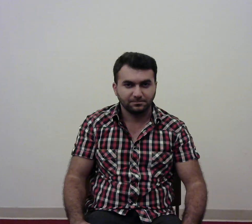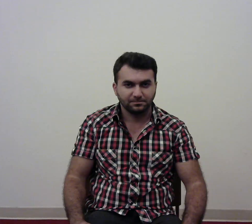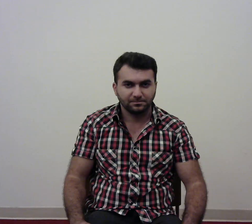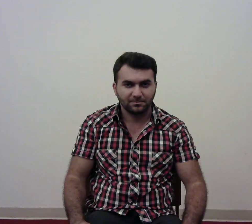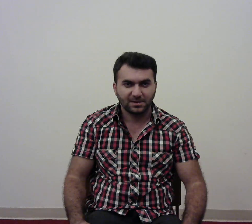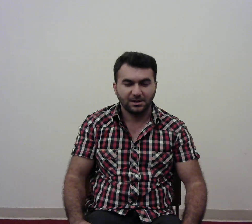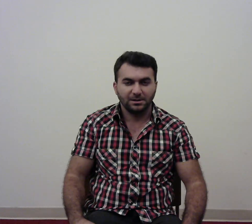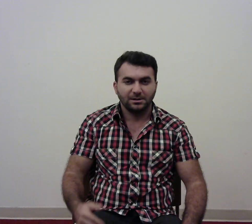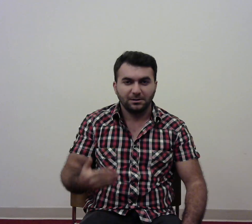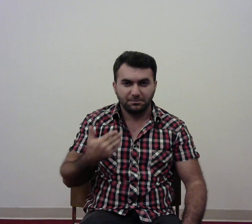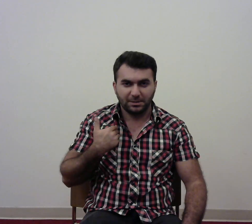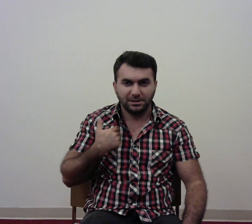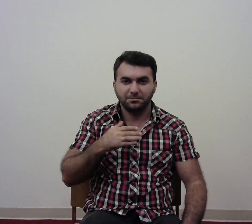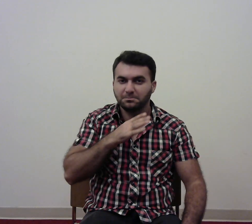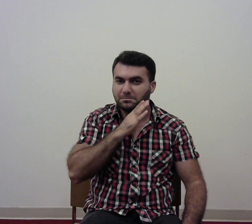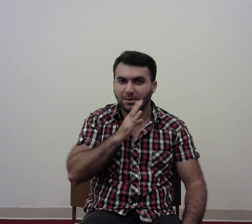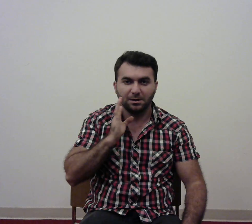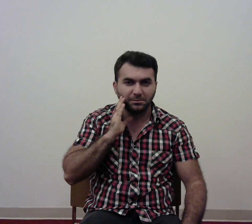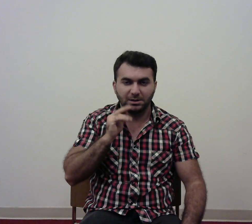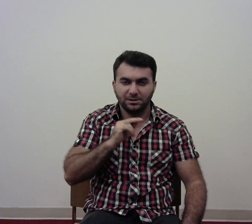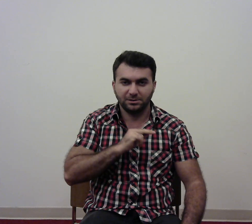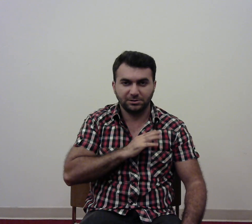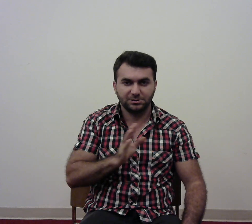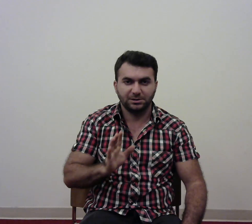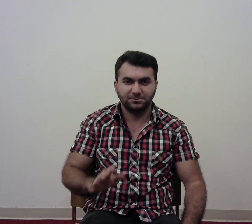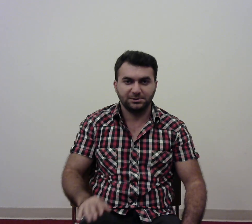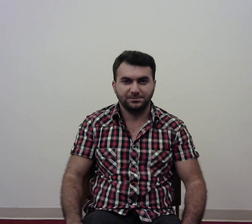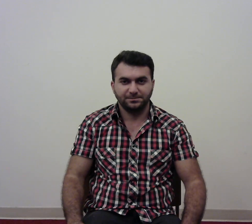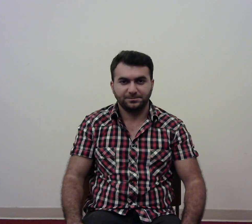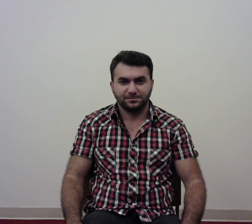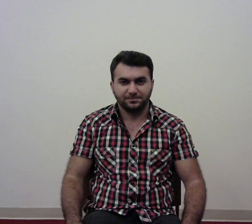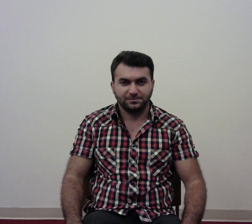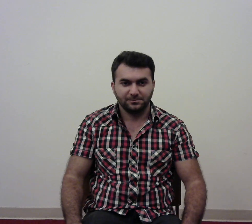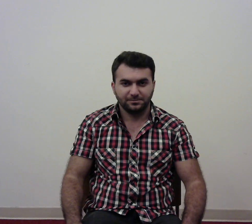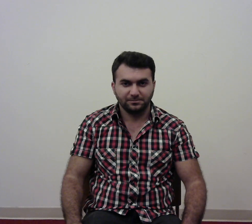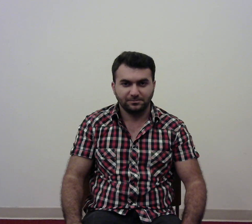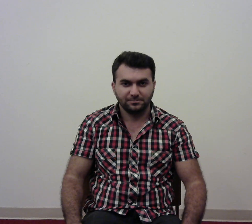Mənim anam işsizdir